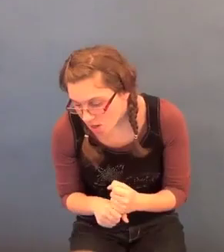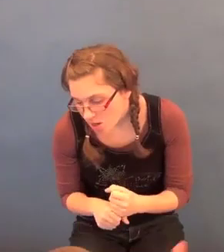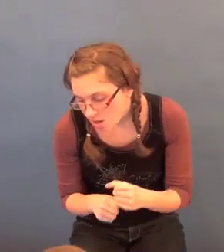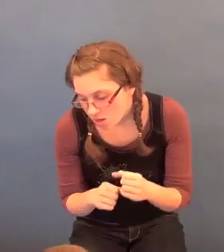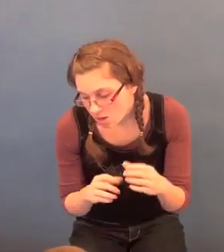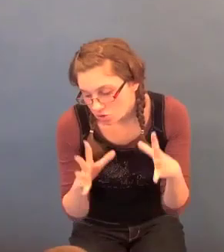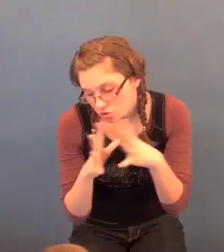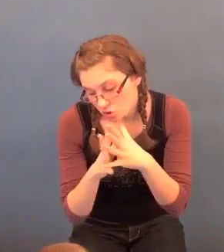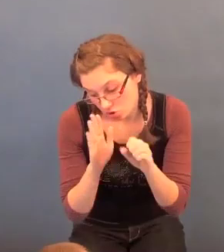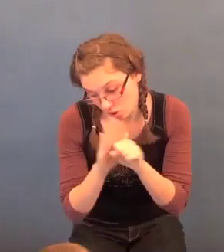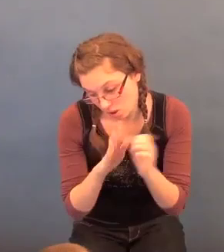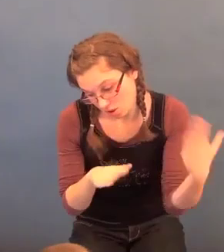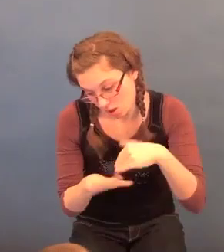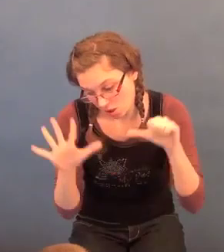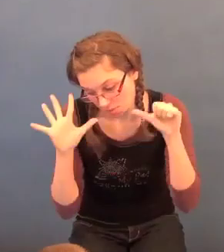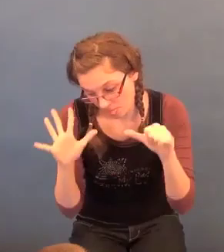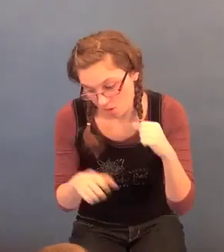Od dziesiątej do szóstej pracuję.